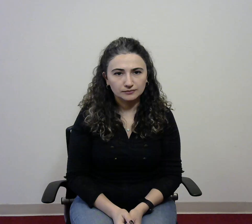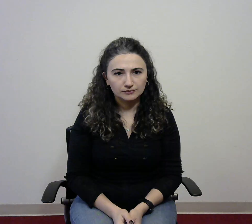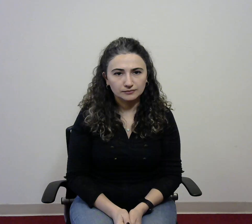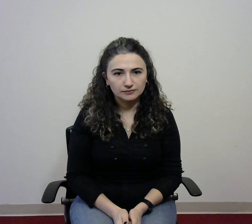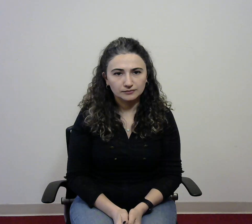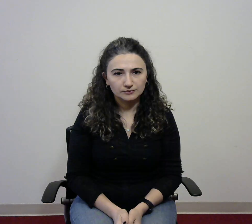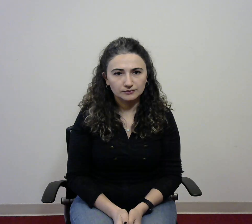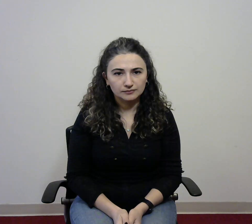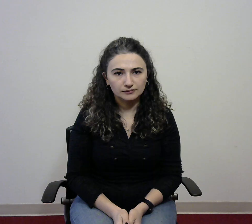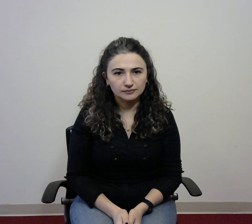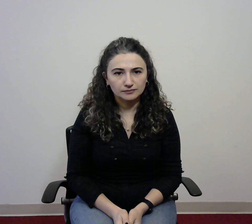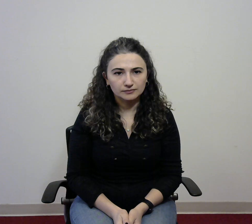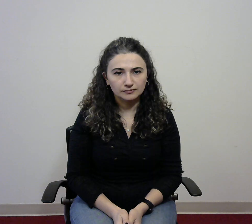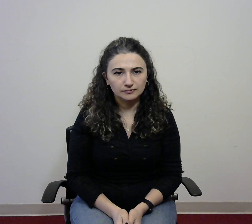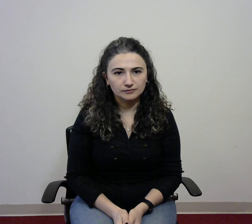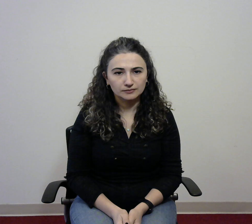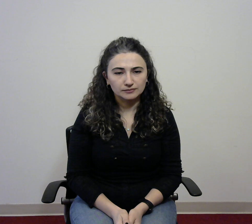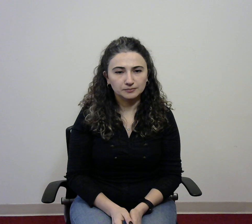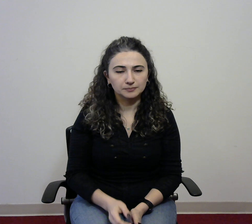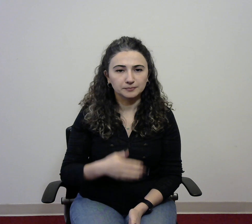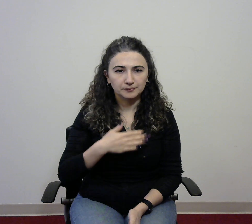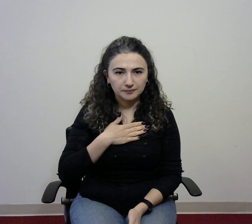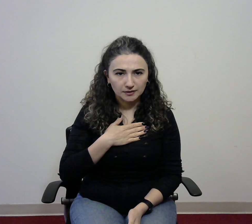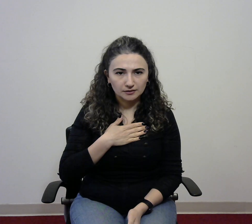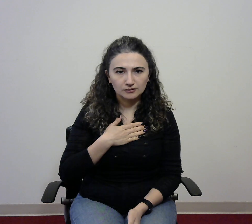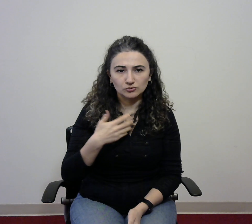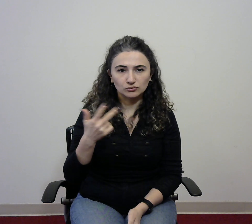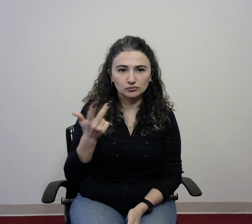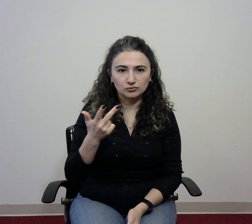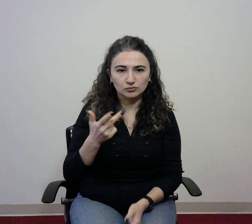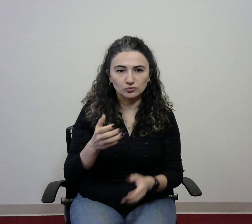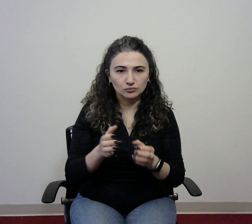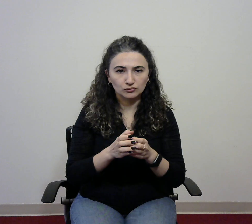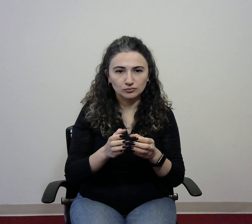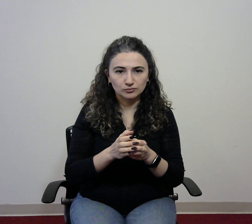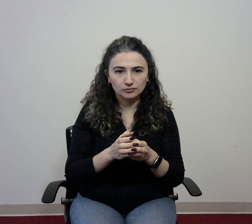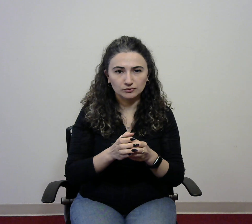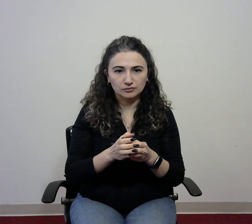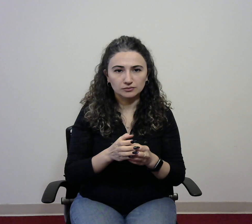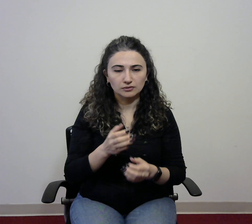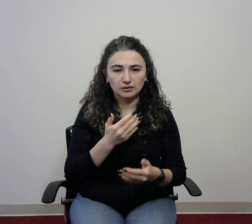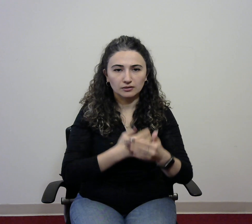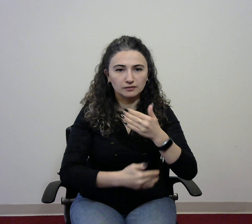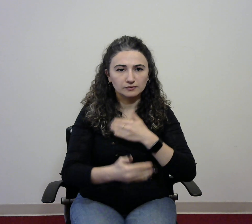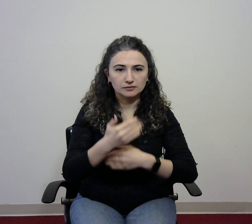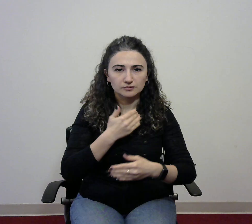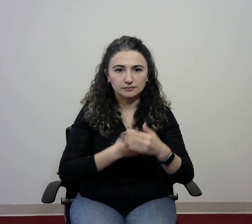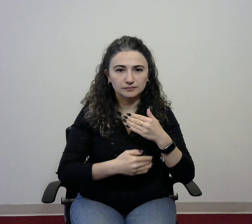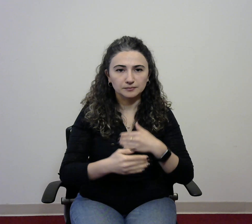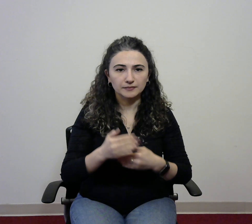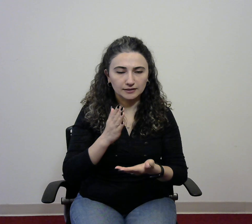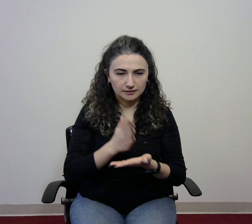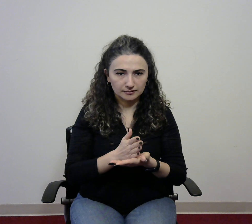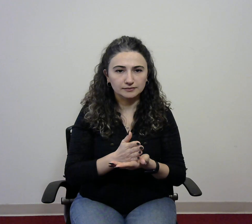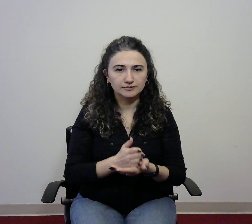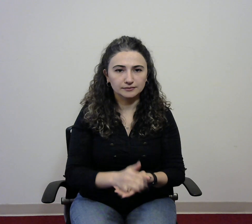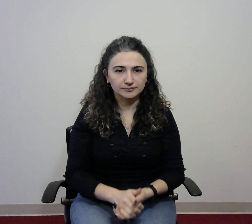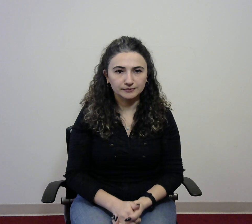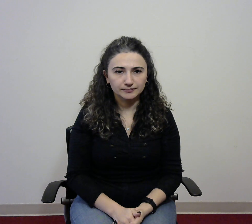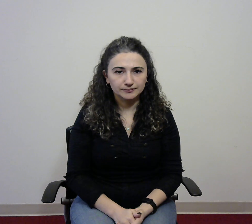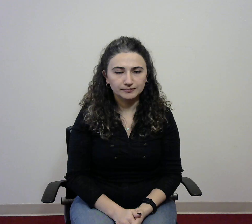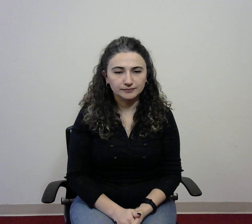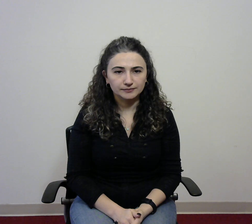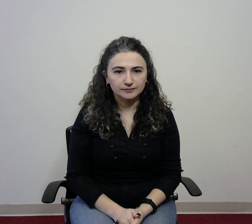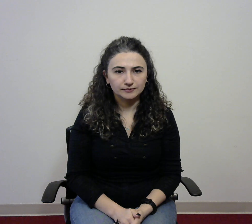Mənim üçünücü dərəcə əlilliyim var